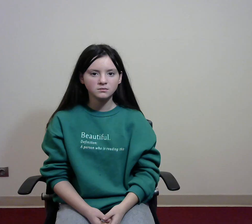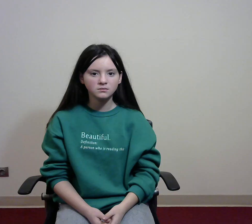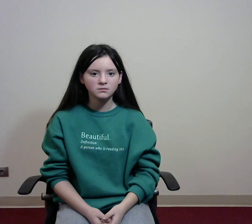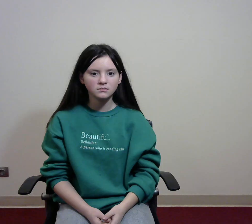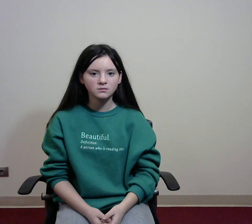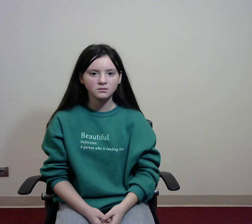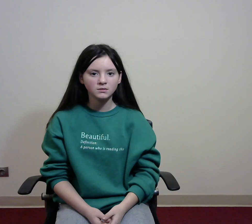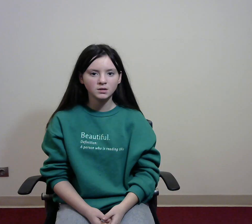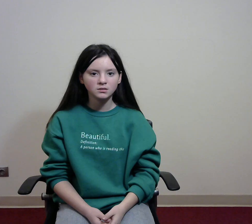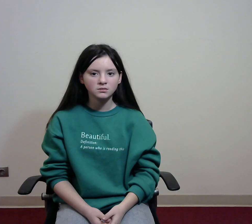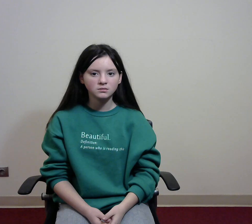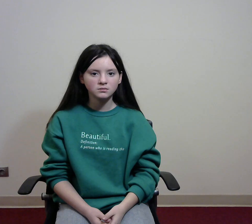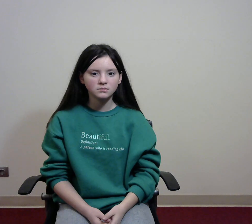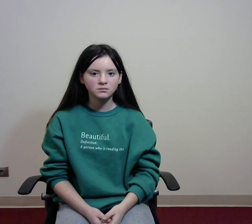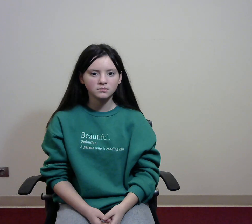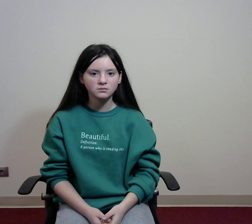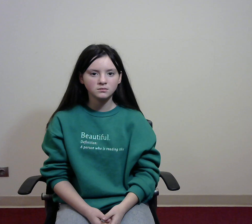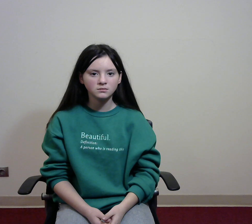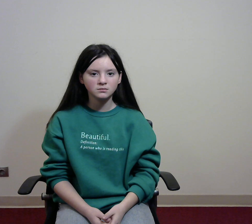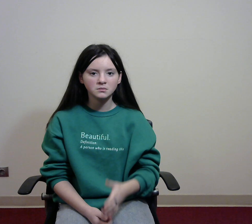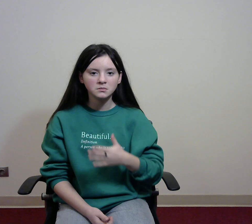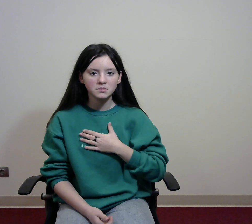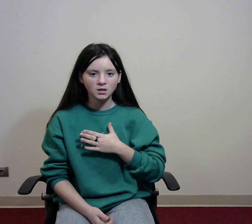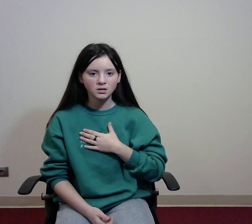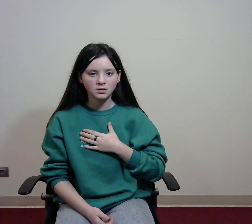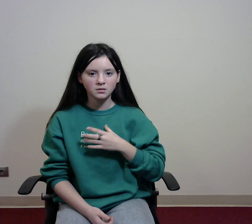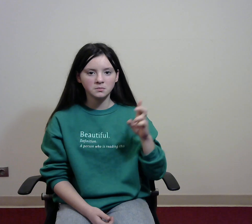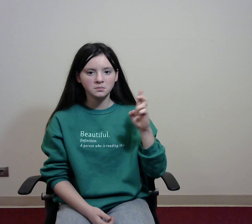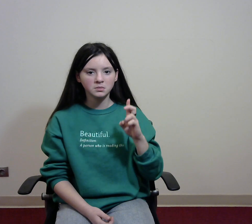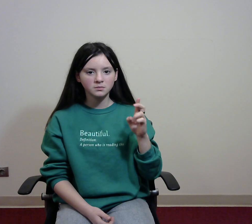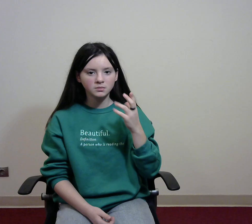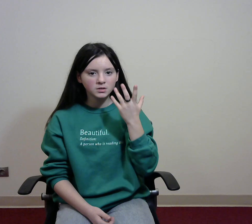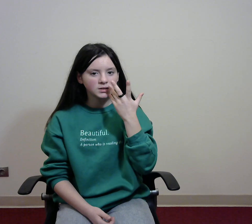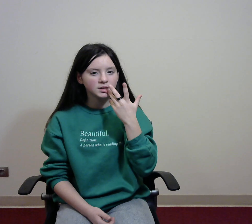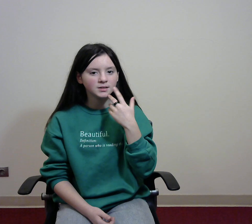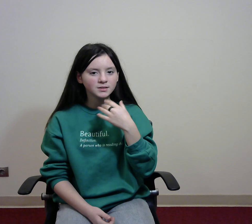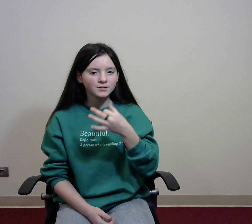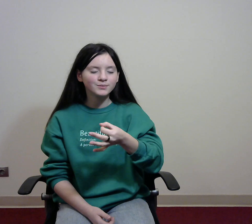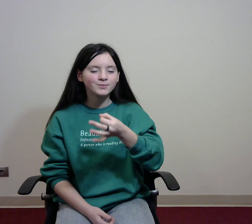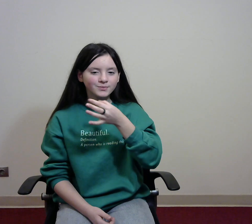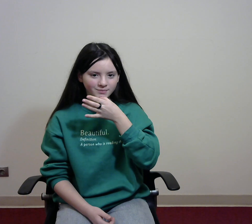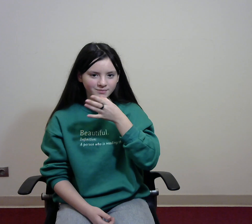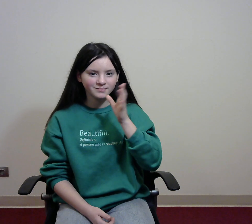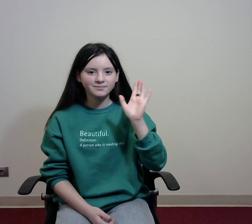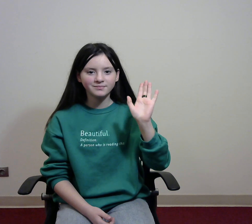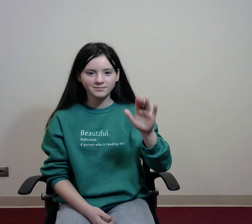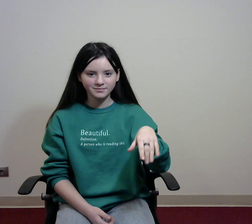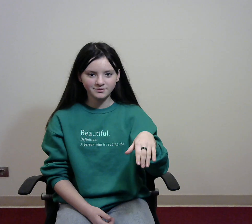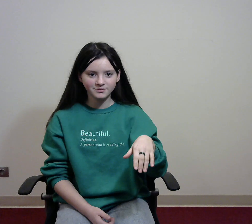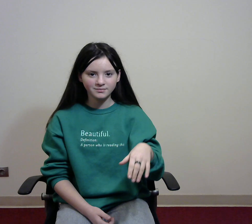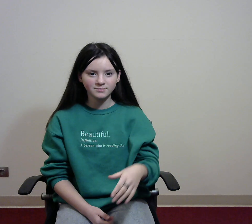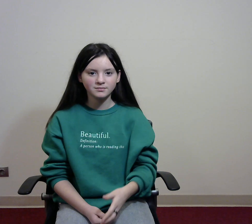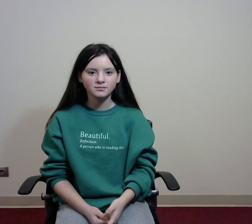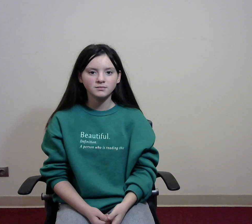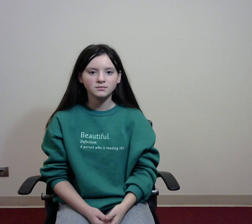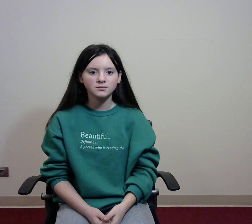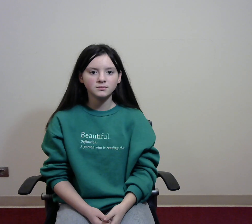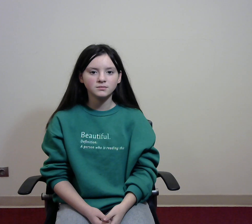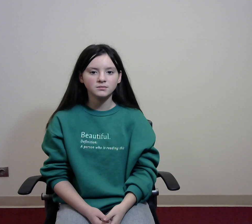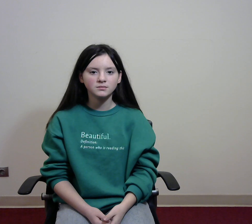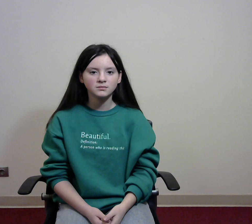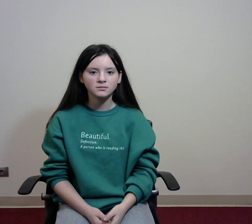Mənim bənövşəyi rəngdən xoşum gəlir